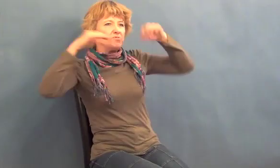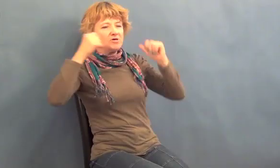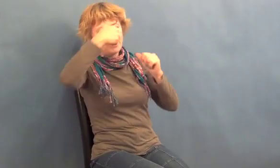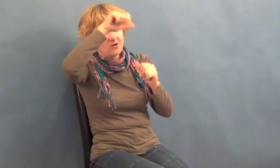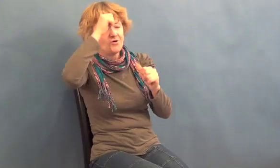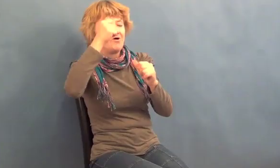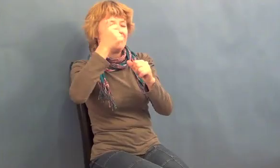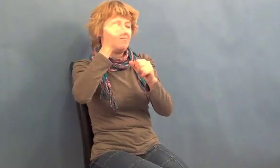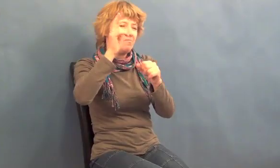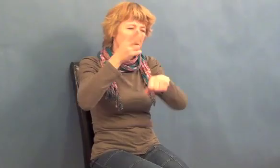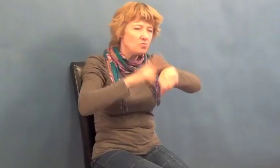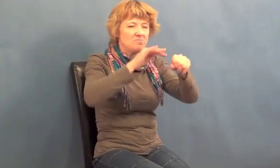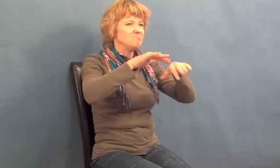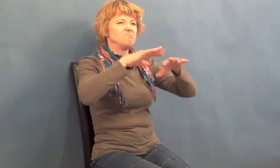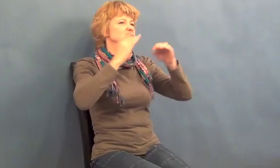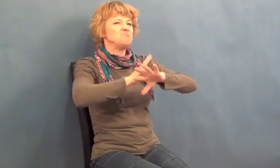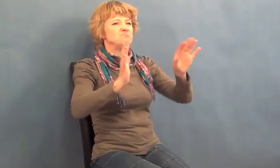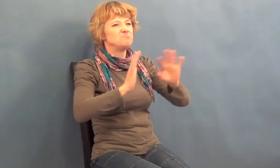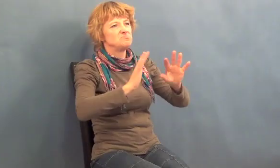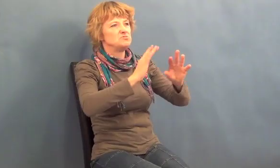Straż pożarna, policja wycofują się.